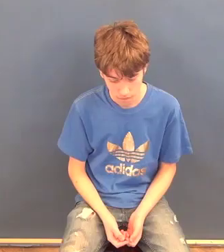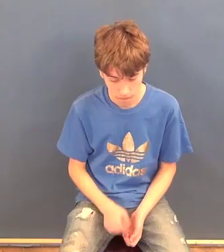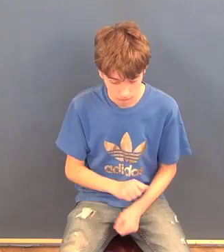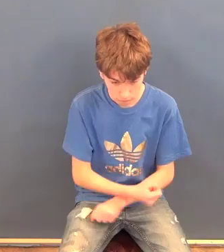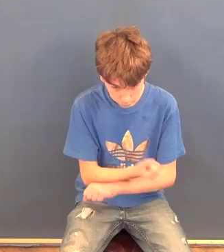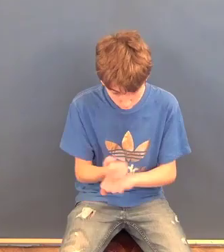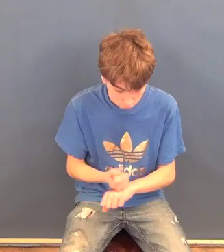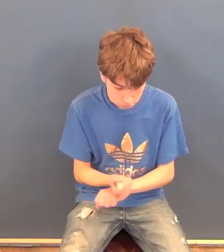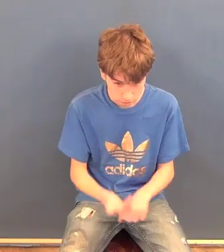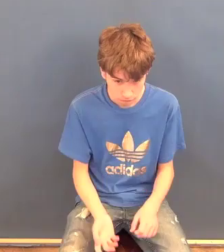Pomarańczowy.